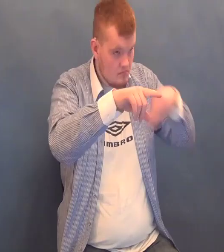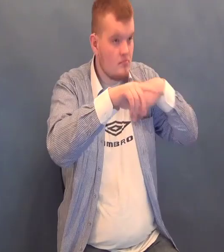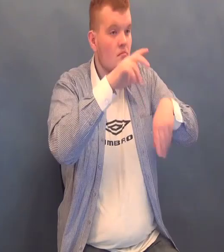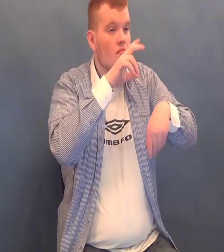Dobra.